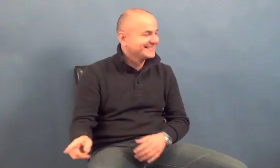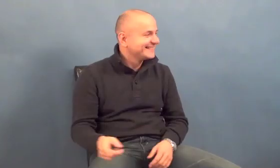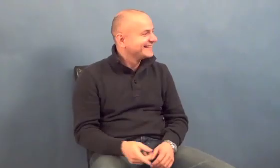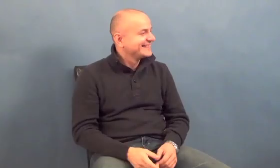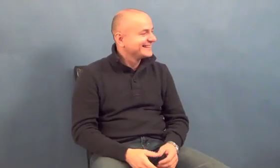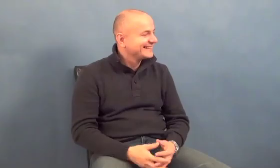Kot uciekł.